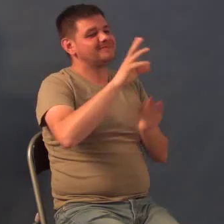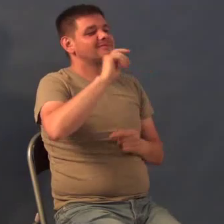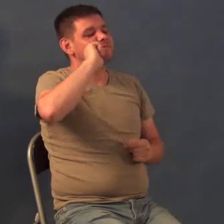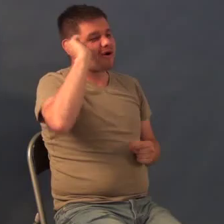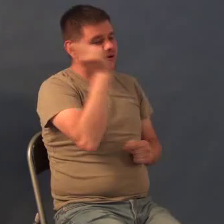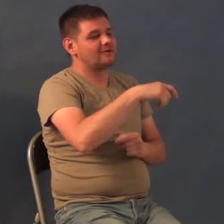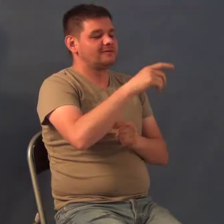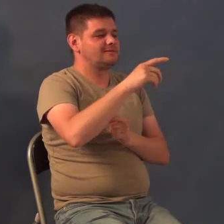Podróż.